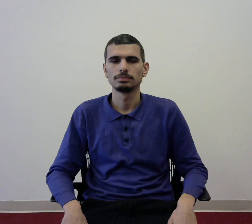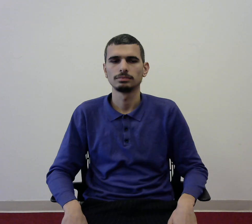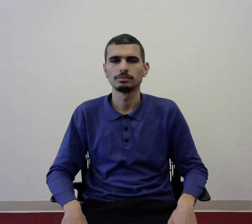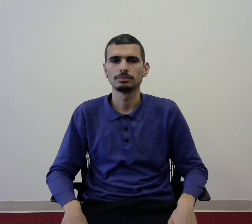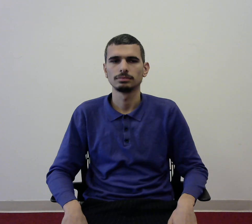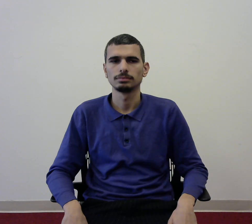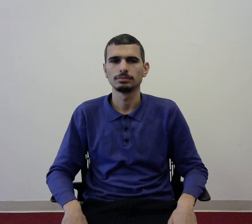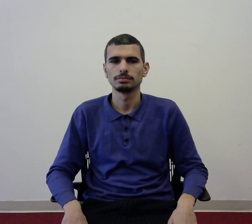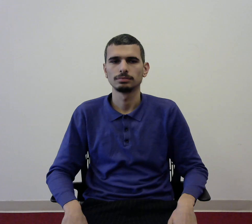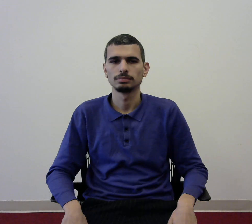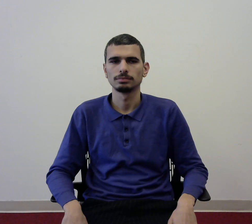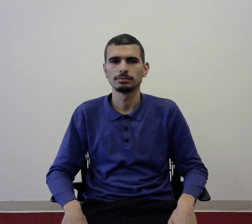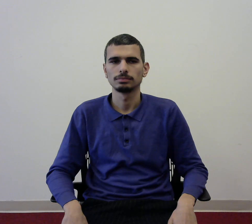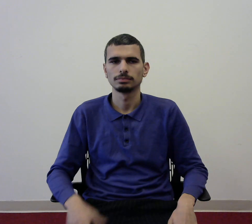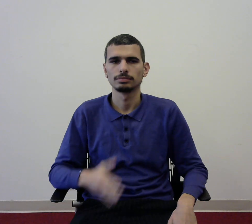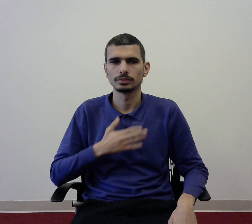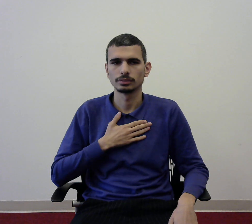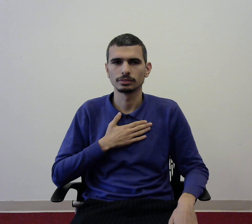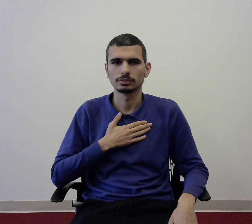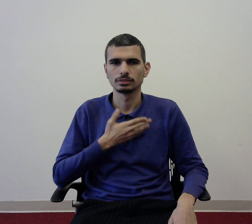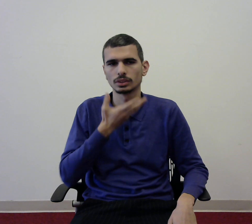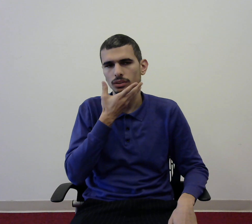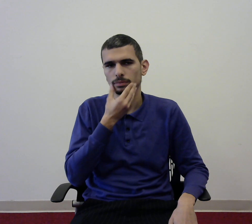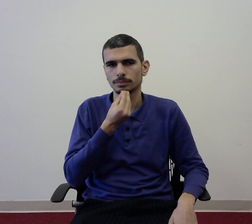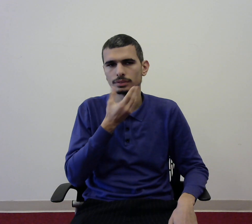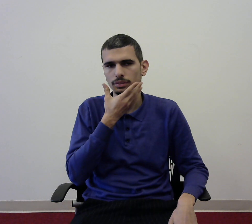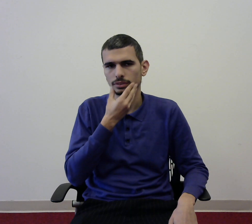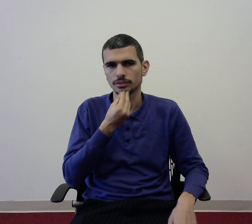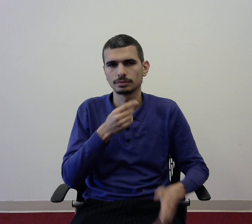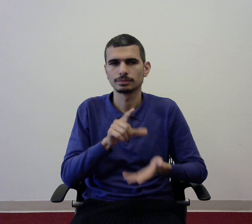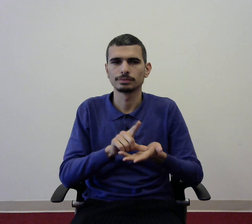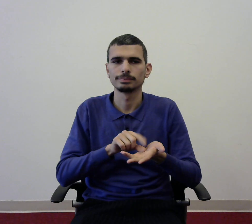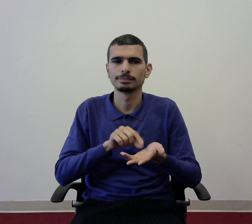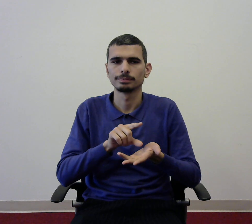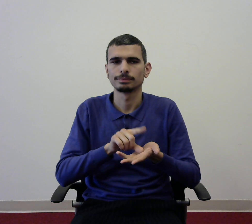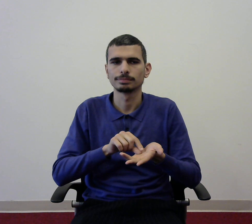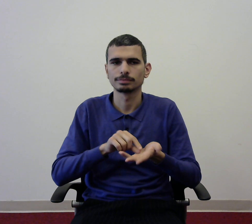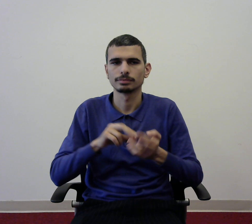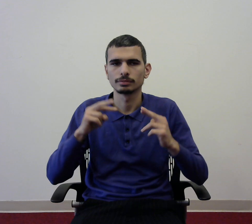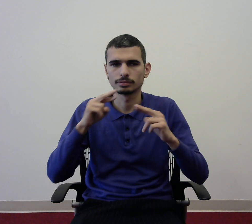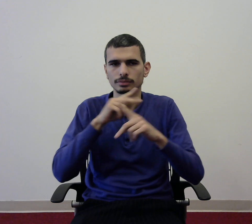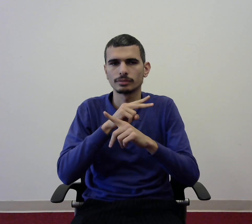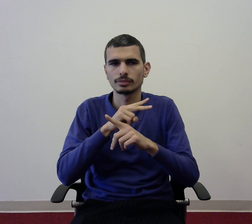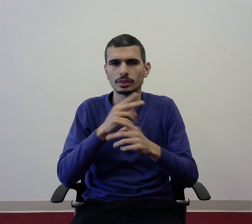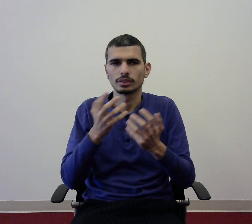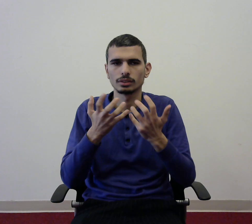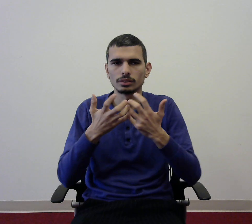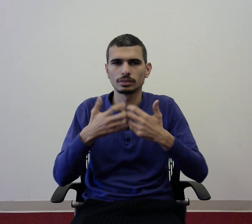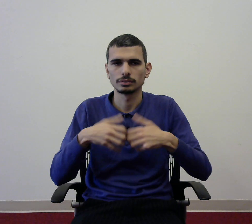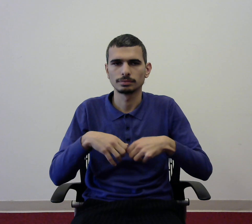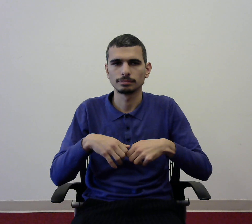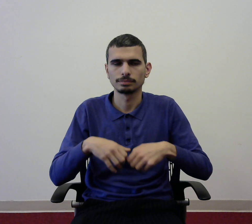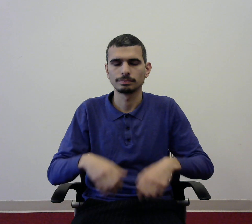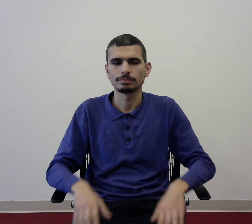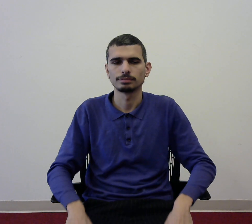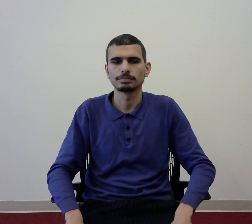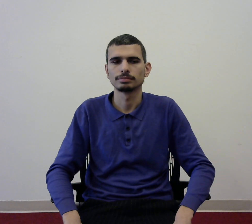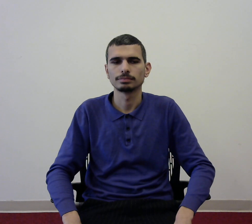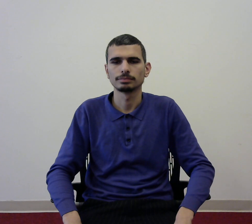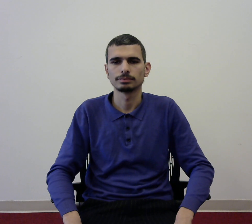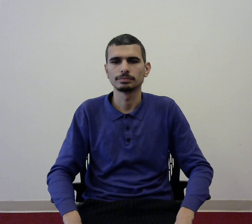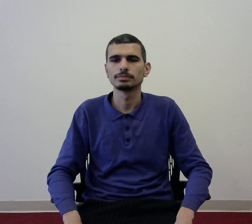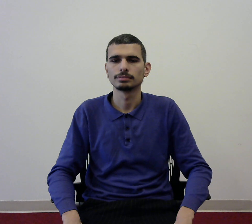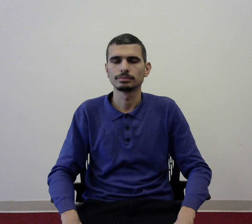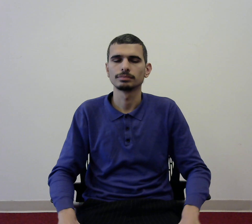Mənim babamın pensiyasını səhv hesablayıblar